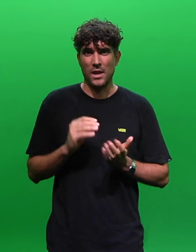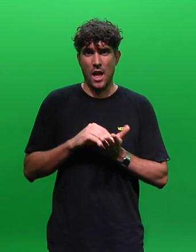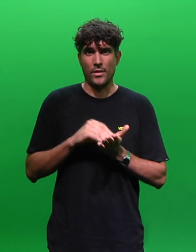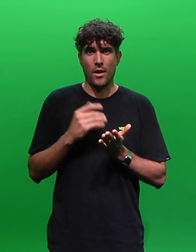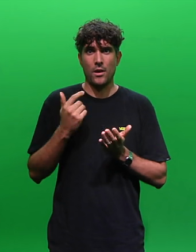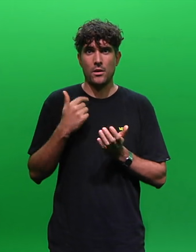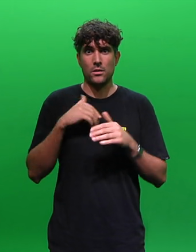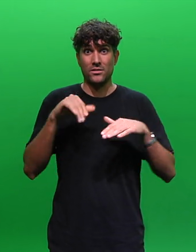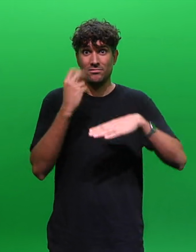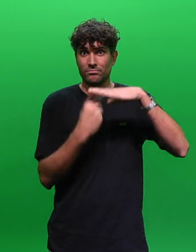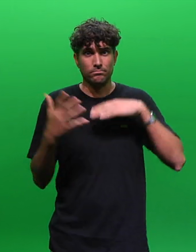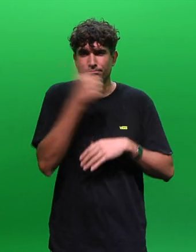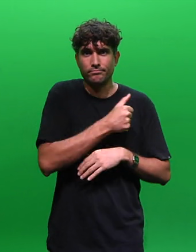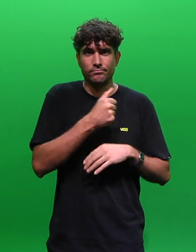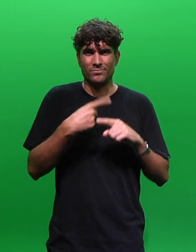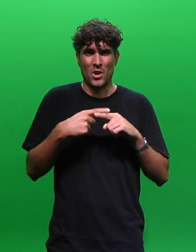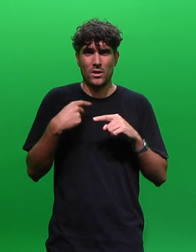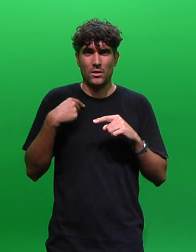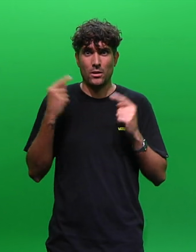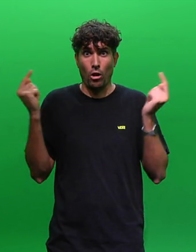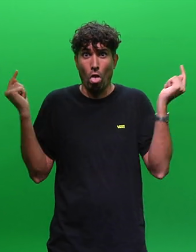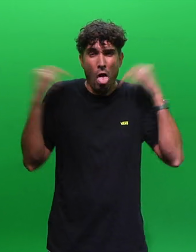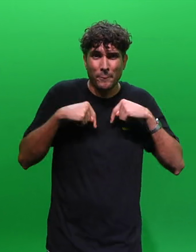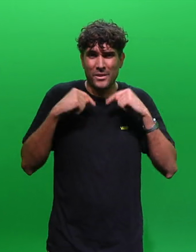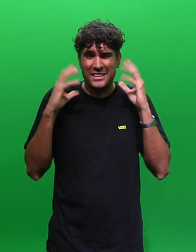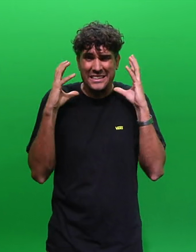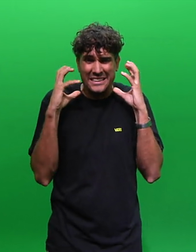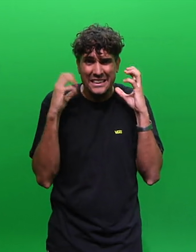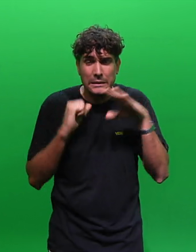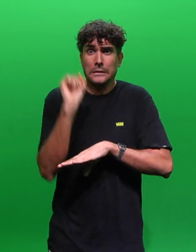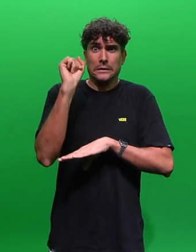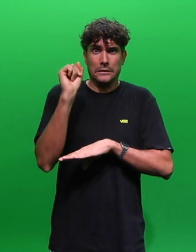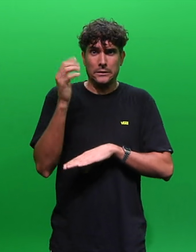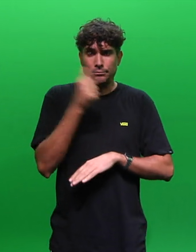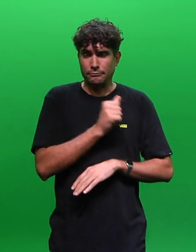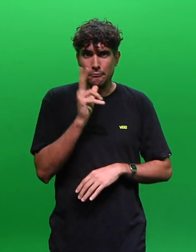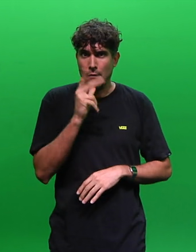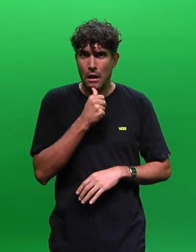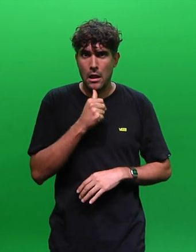De vegades no puc bussejar perquè m'entra aigua a les orelles i sento contraccions i he de treure el cap, no puc més i em fa molt de mal.